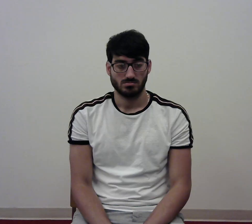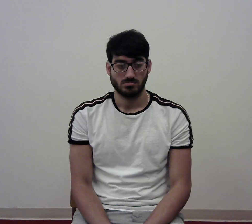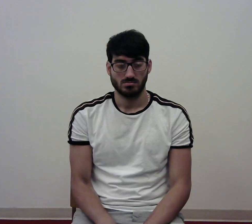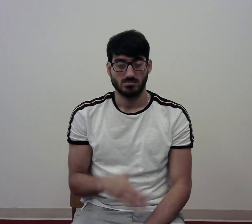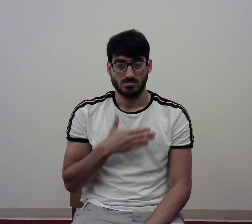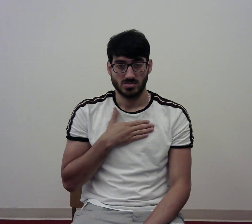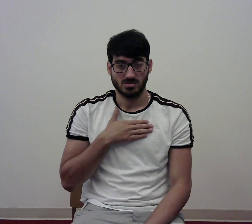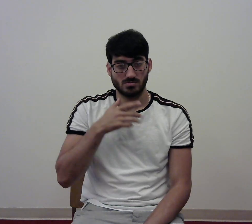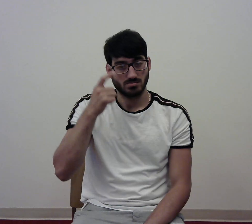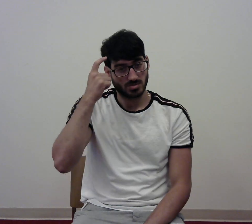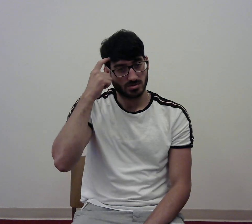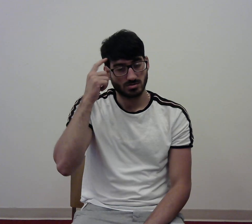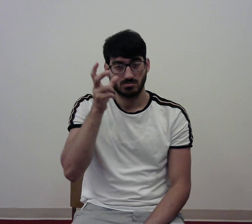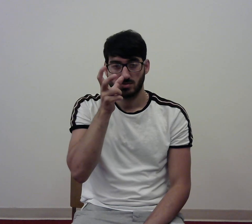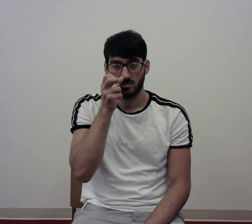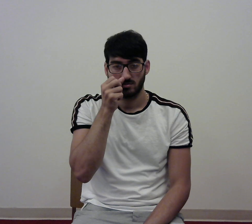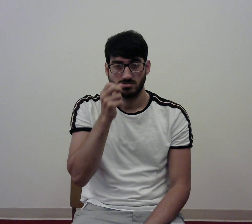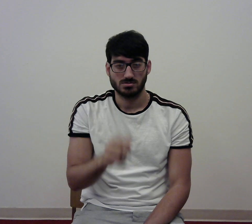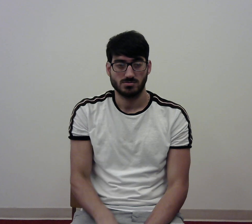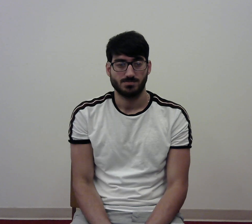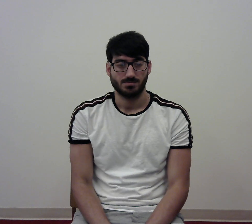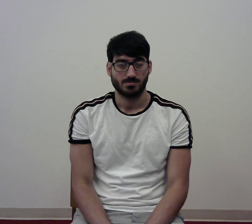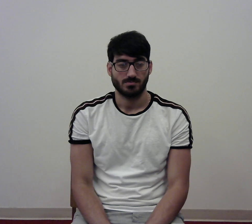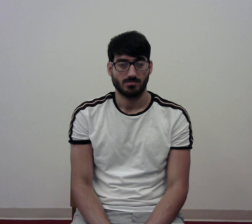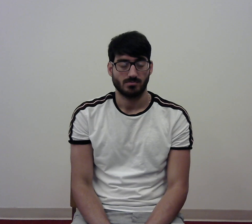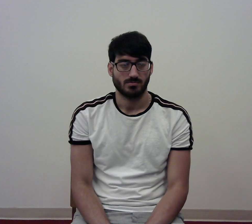Mənim başım ağrıyır